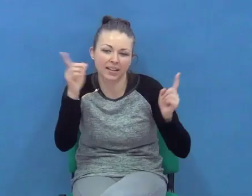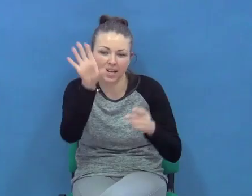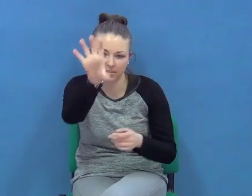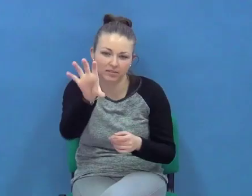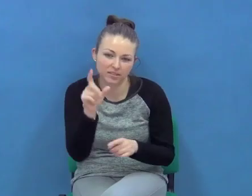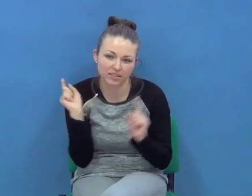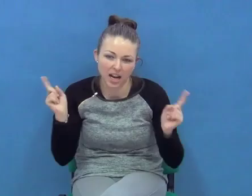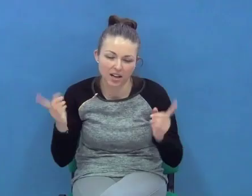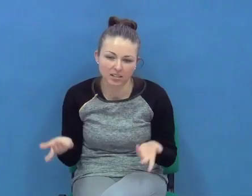Znak zakazu.